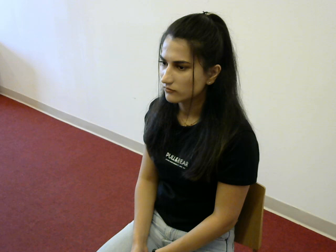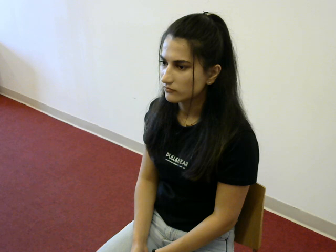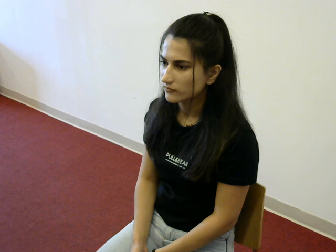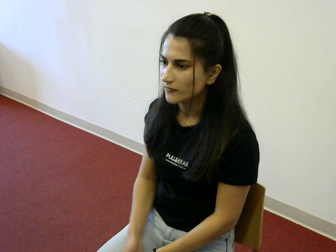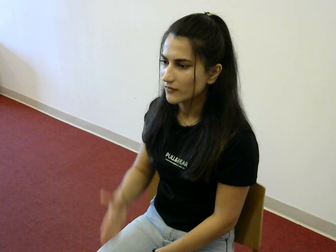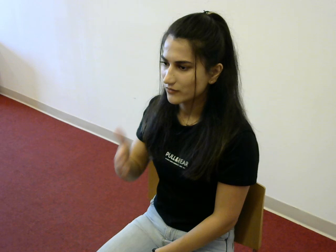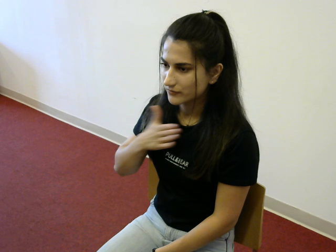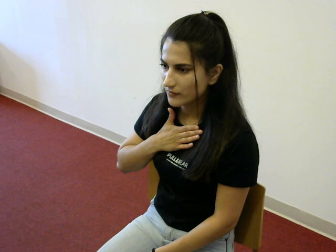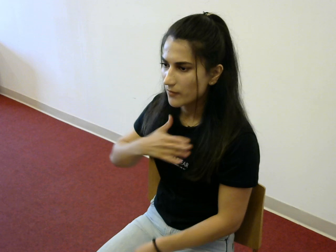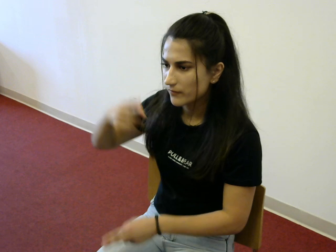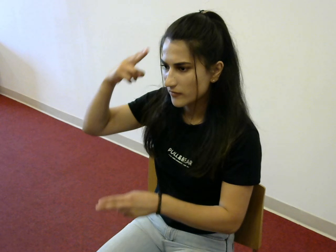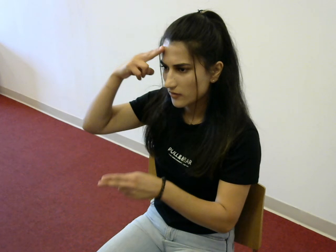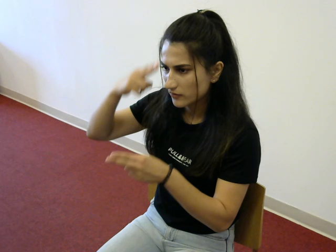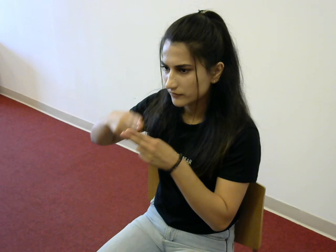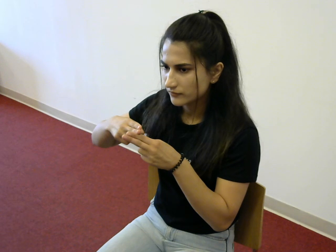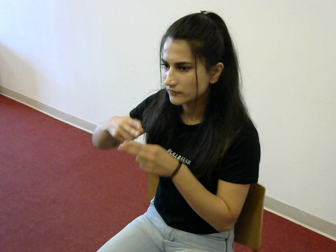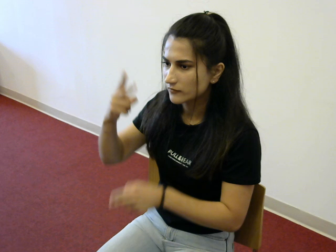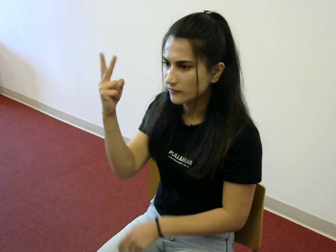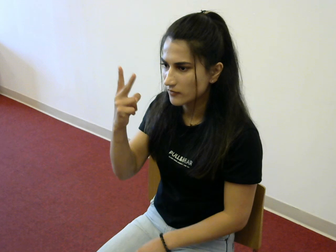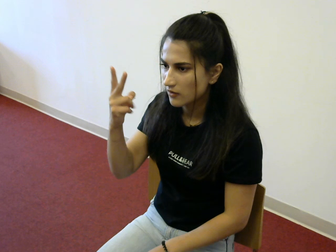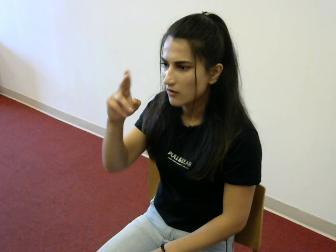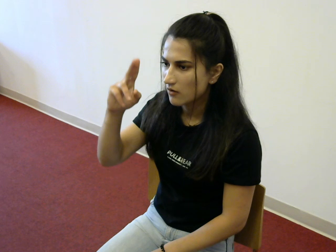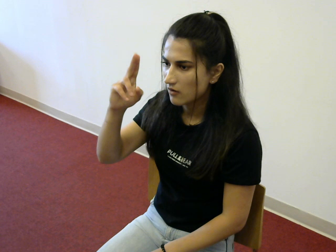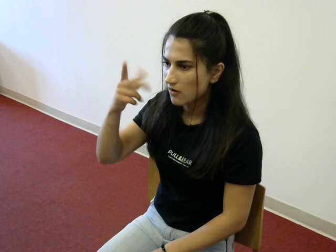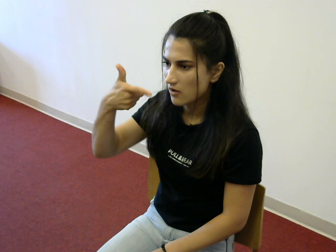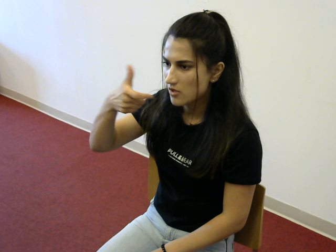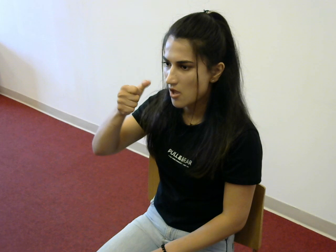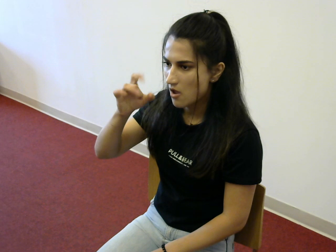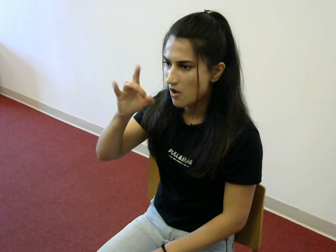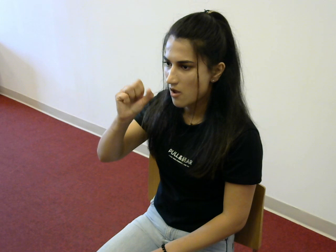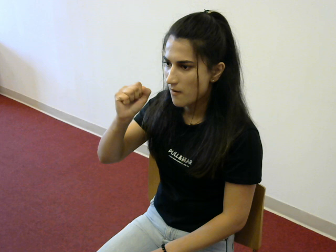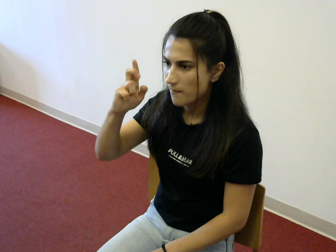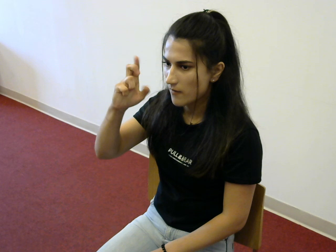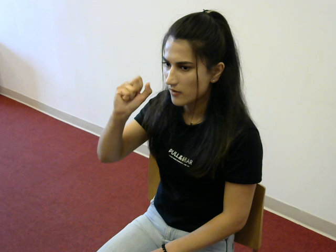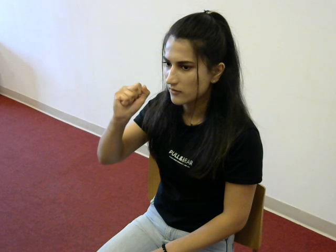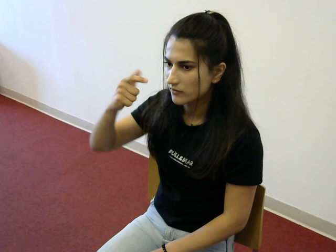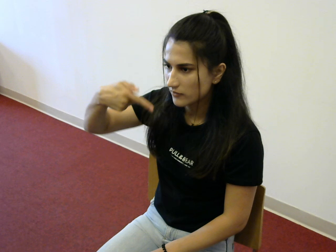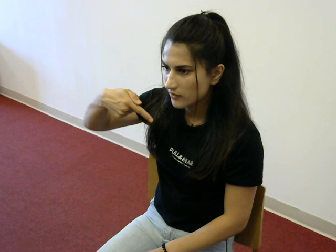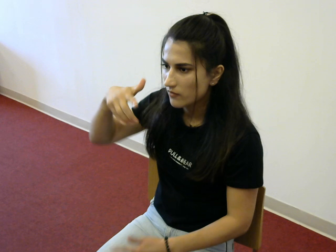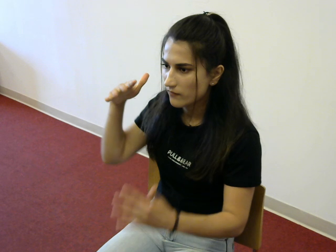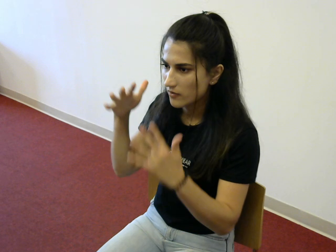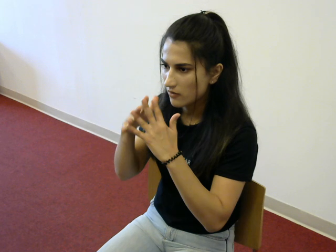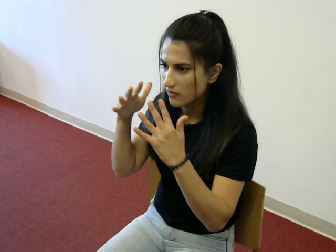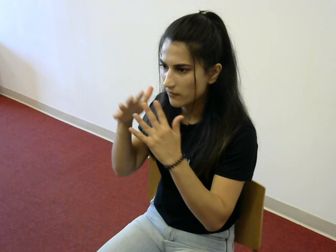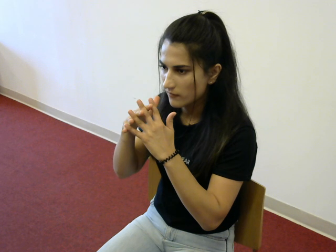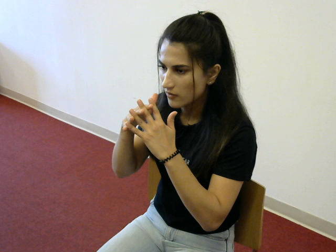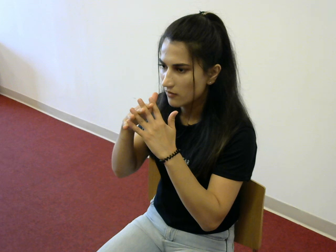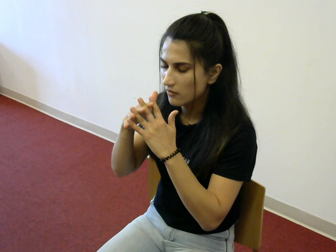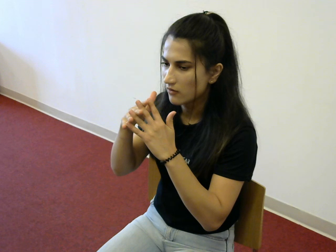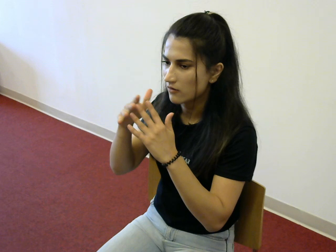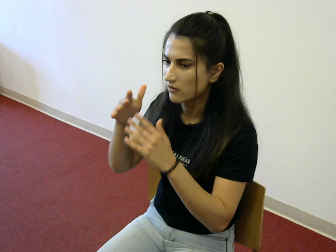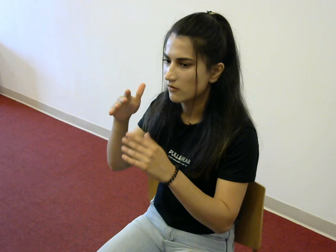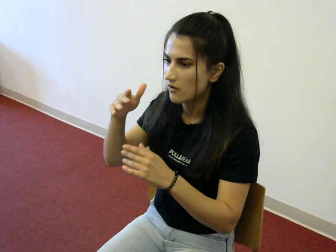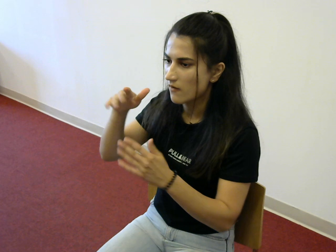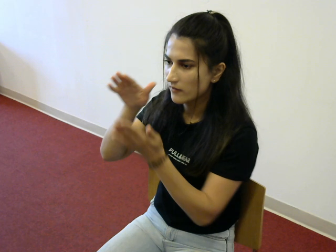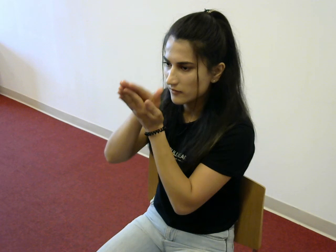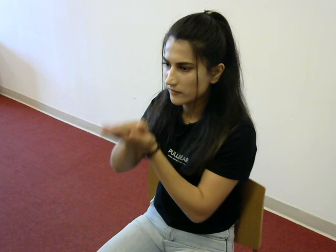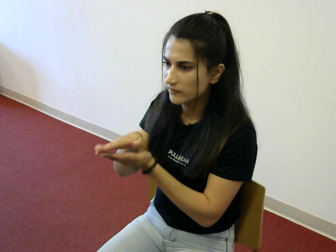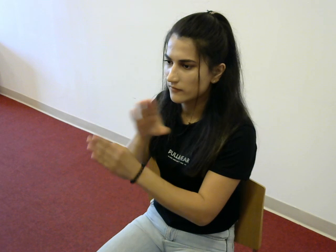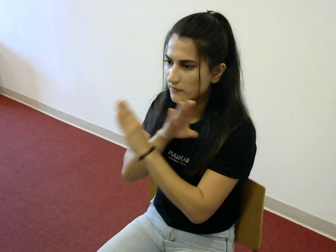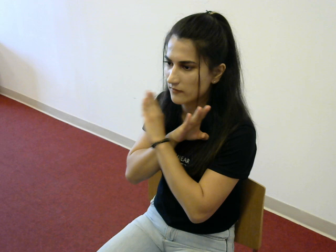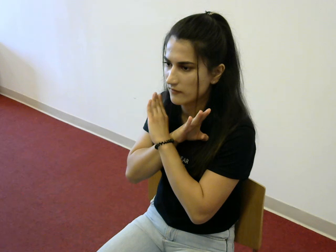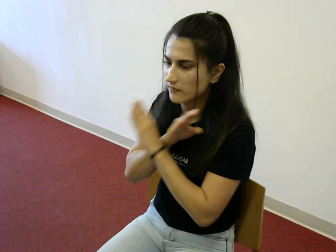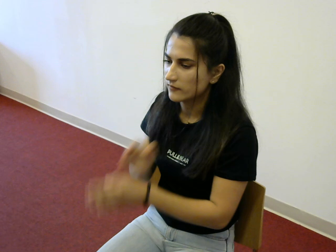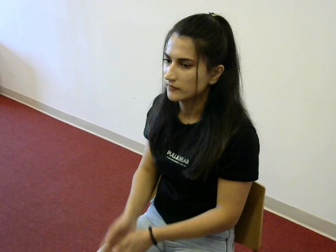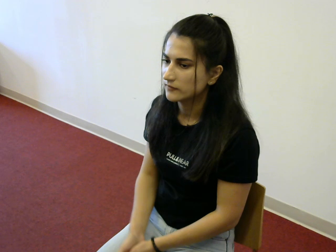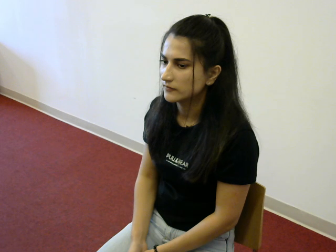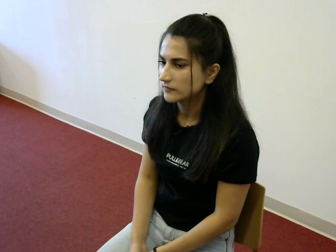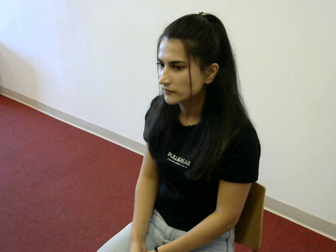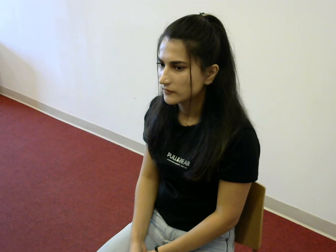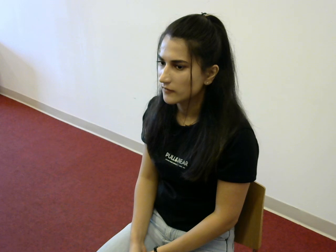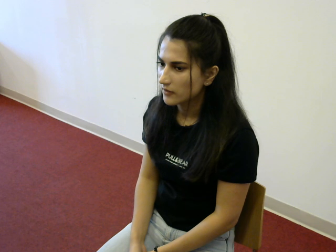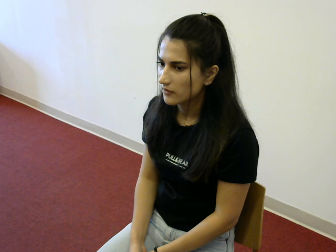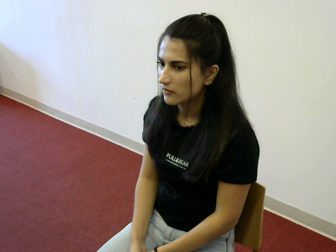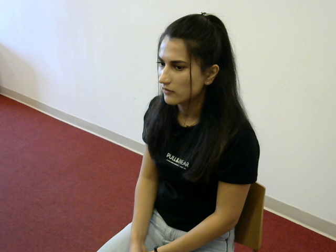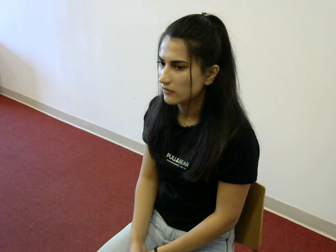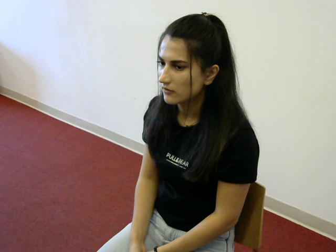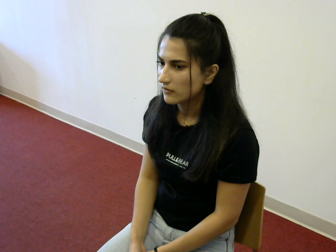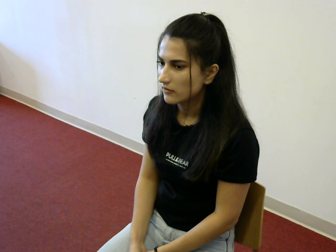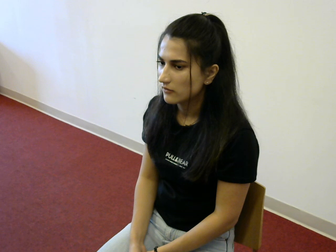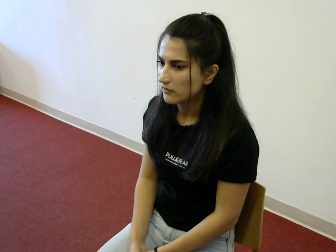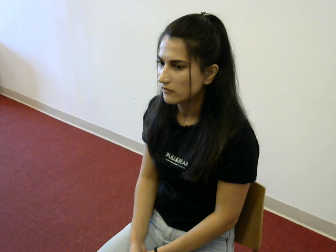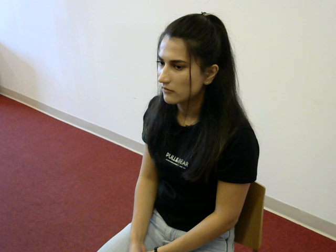Mənim qardaşım 2-ci Qarabağ müharibəsində şəhid olub